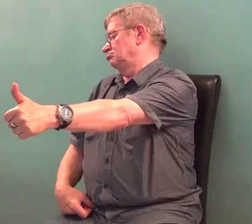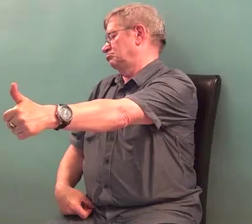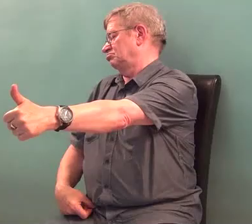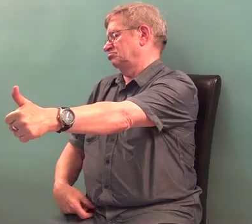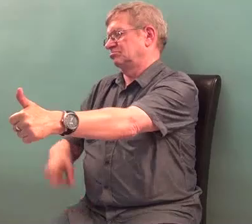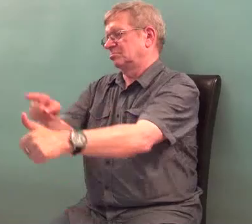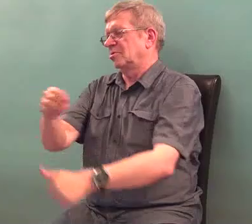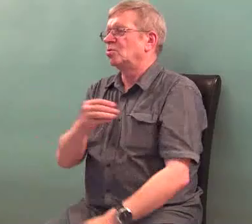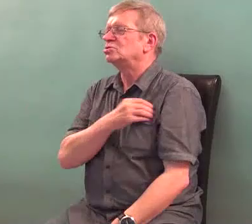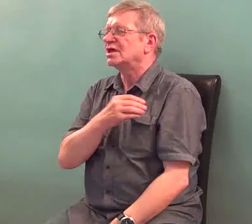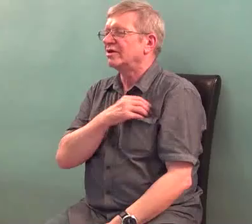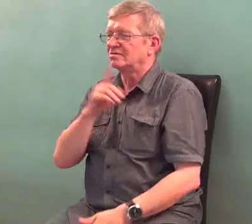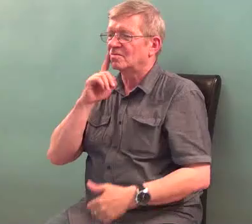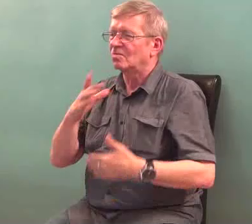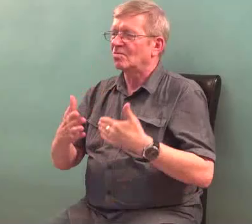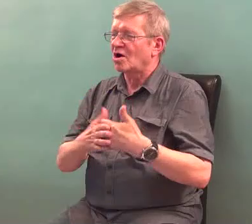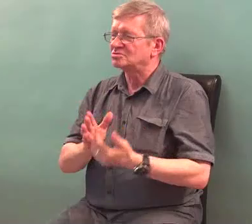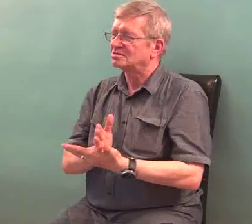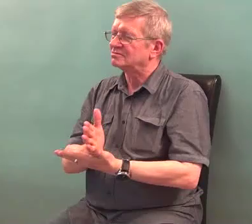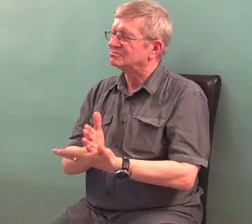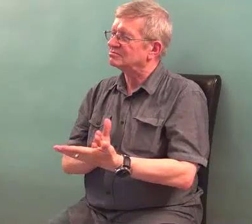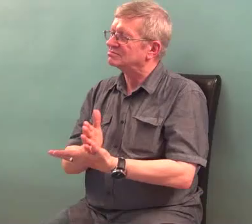Ty jesteś uczciwy mąż i wierny.